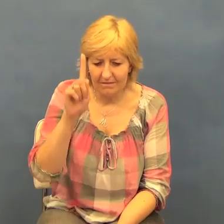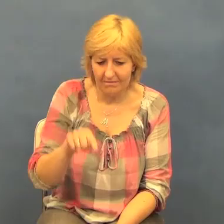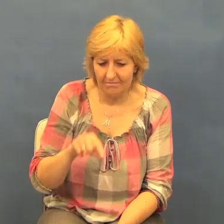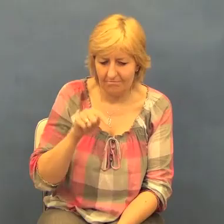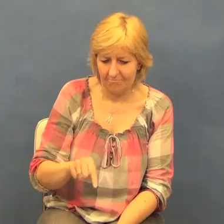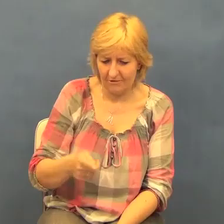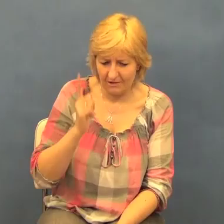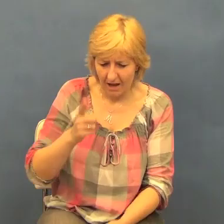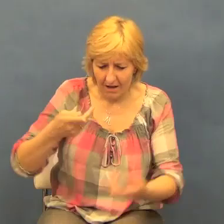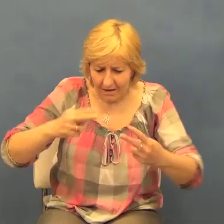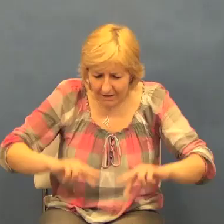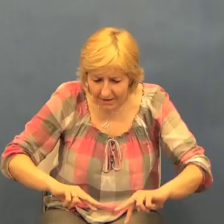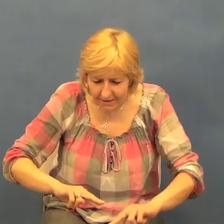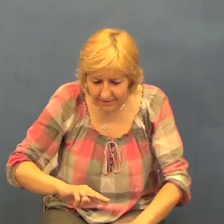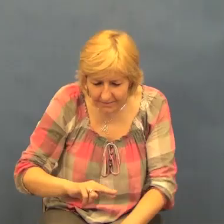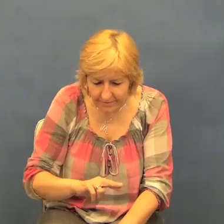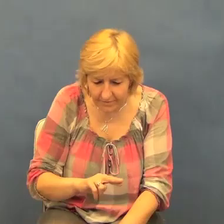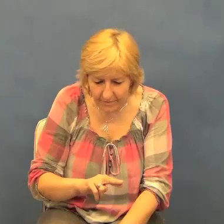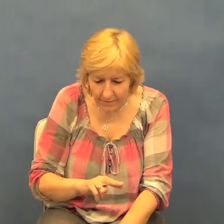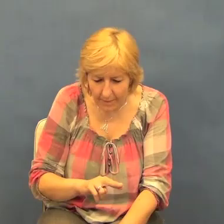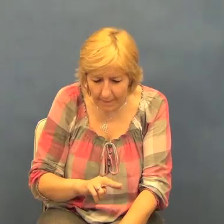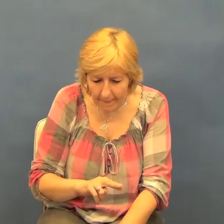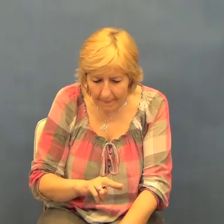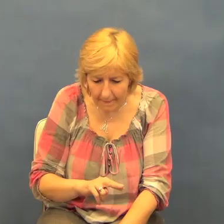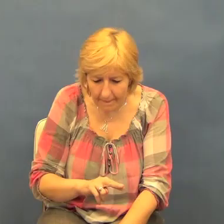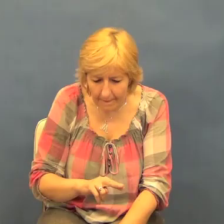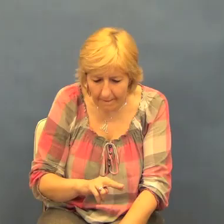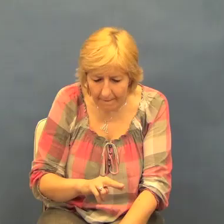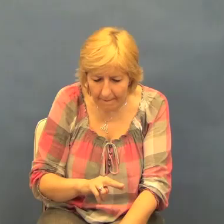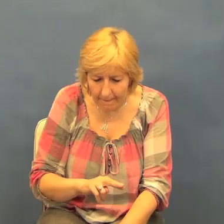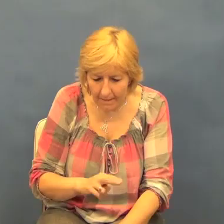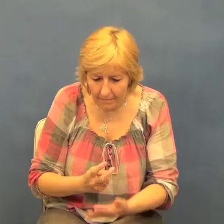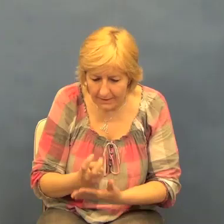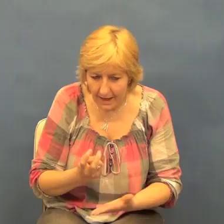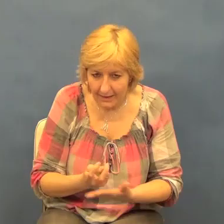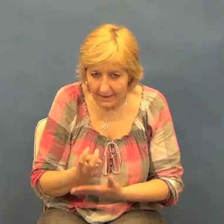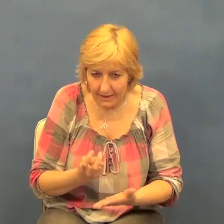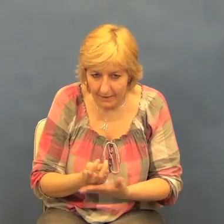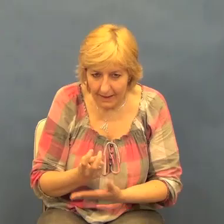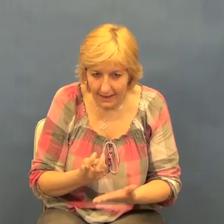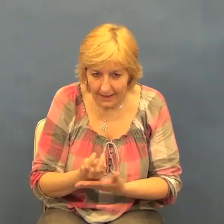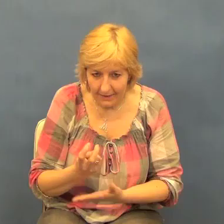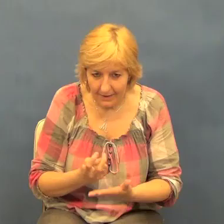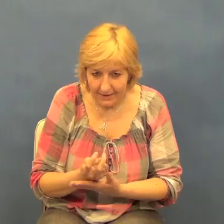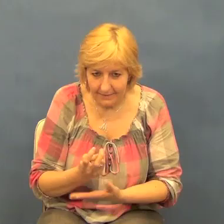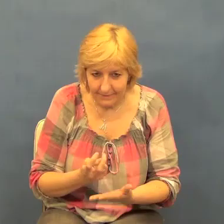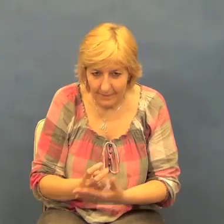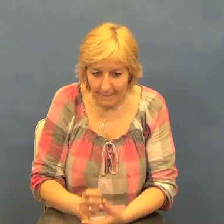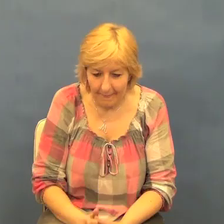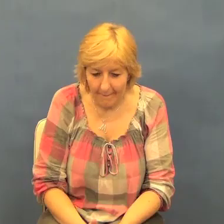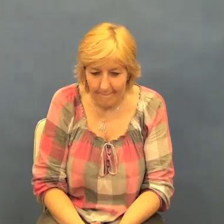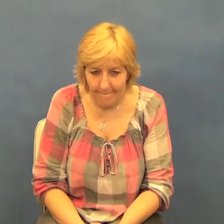Jest wykrzyknik, to znaczy, że zakaz, a pod spodem są sanki?